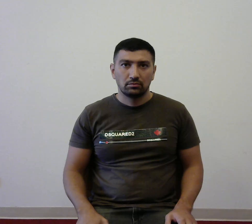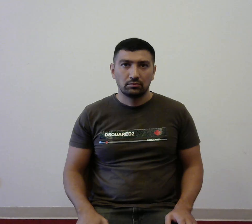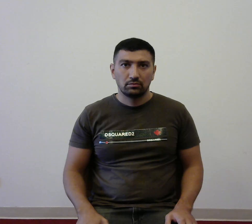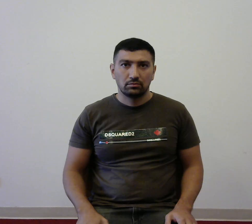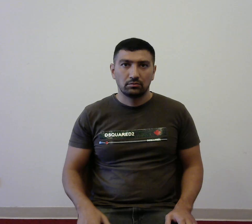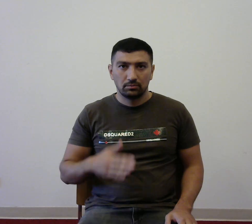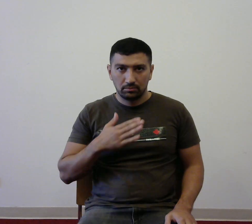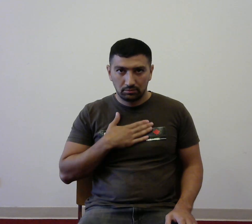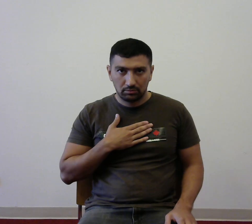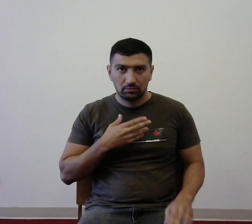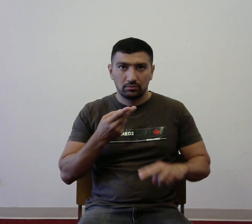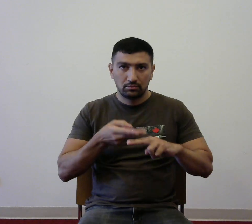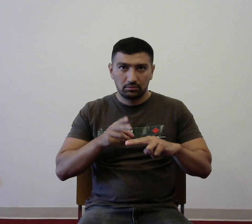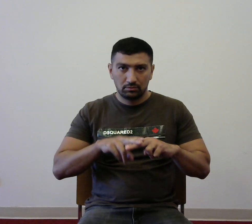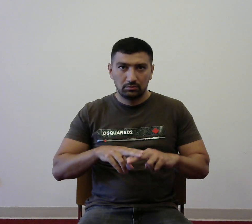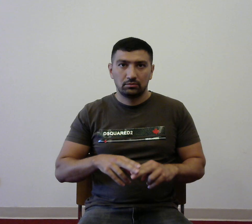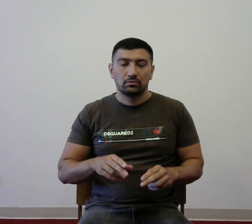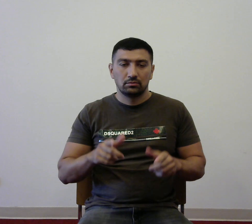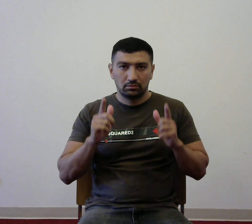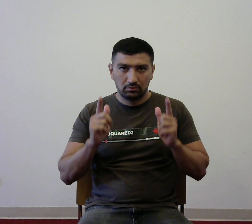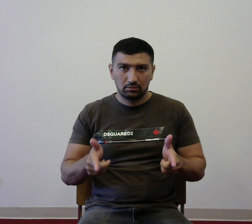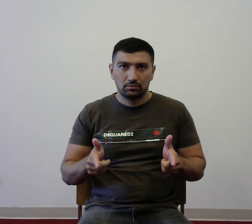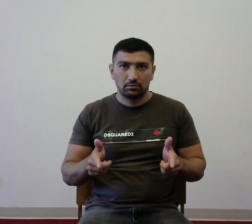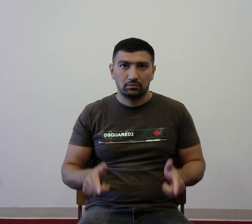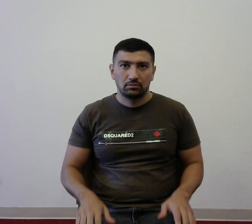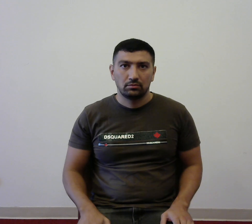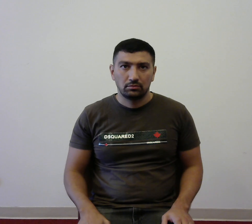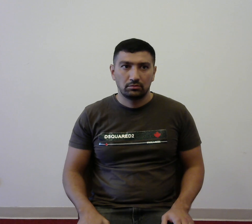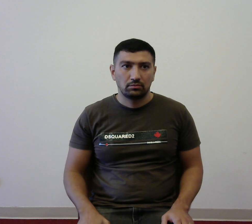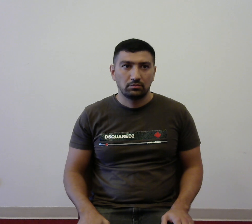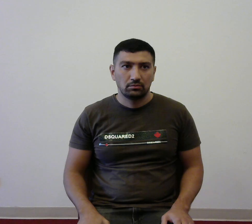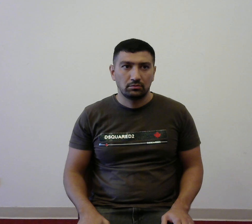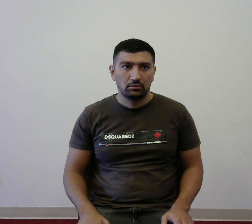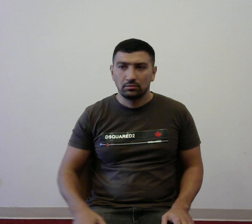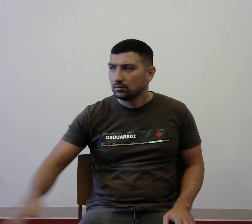Mən bununla razıyam